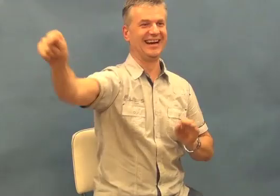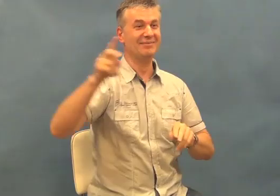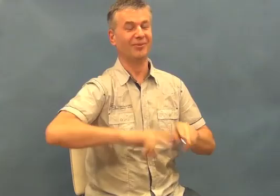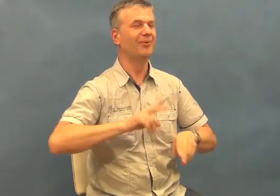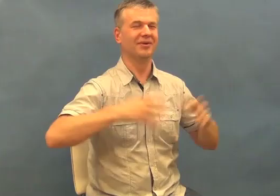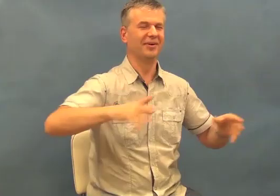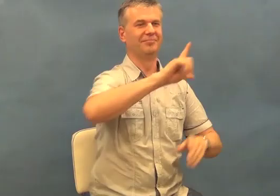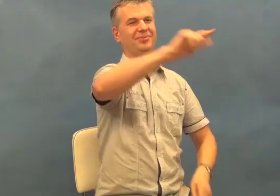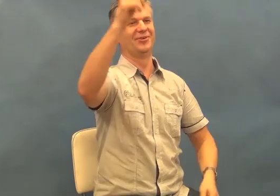Policjant biegnie za nimi.